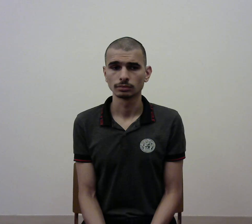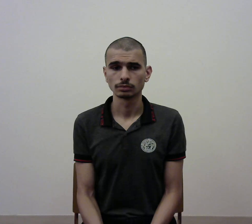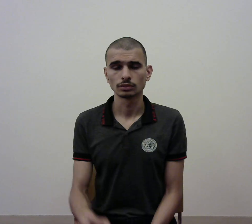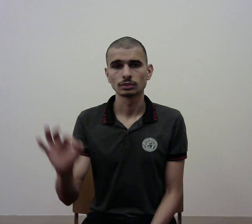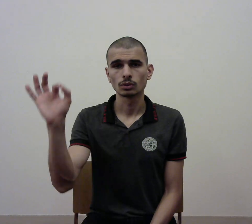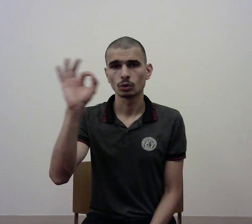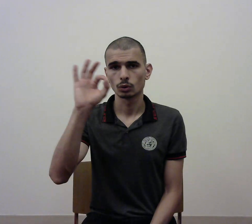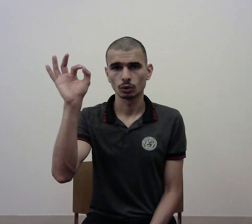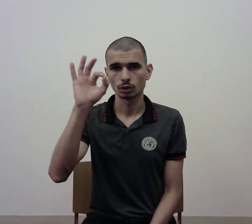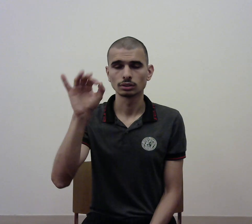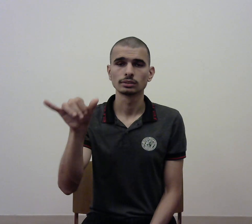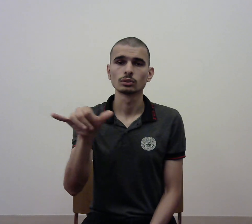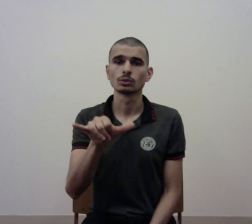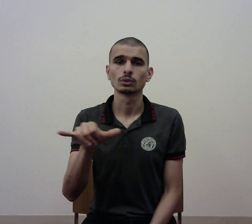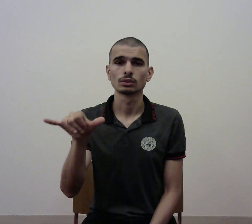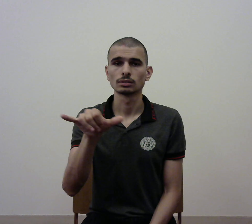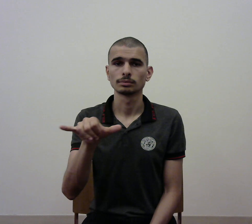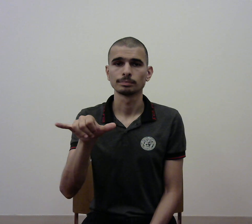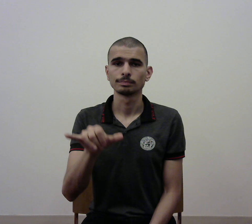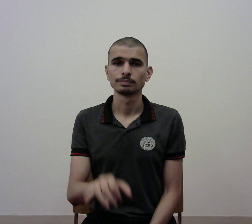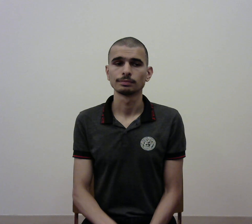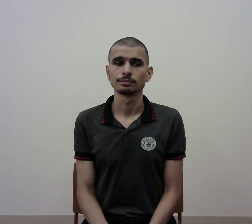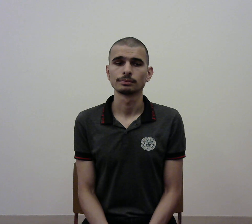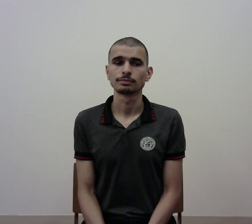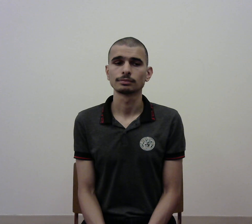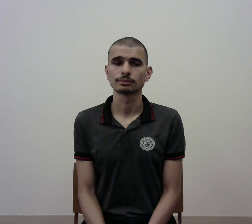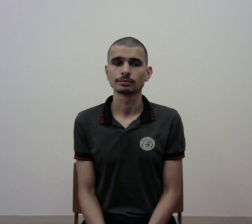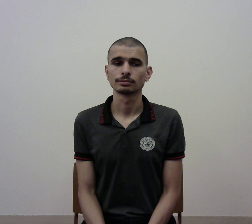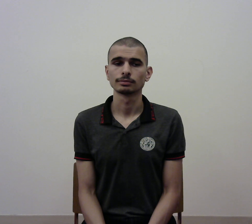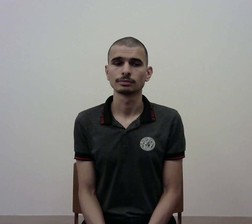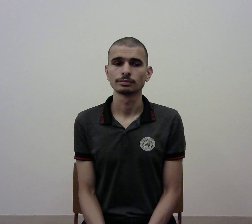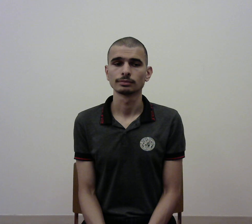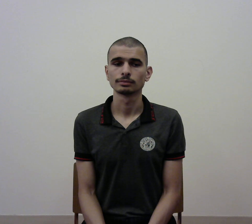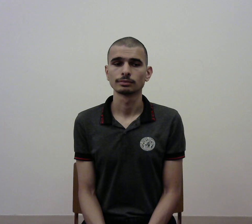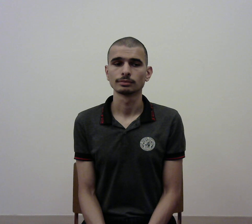Ayaqyolu hardadır?